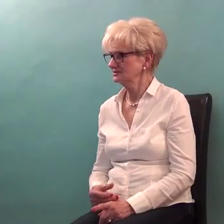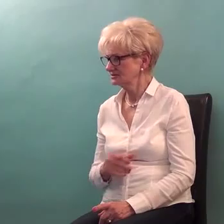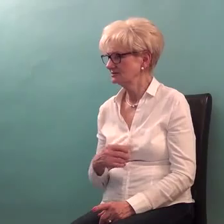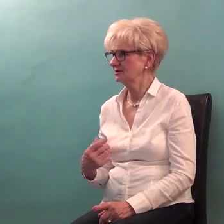Sama.